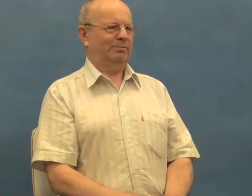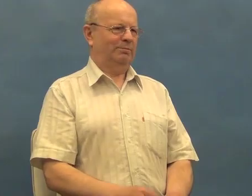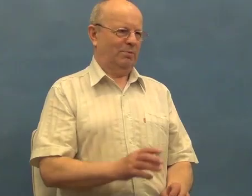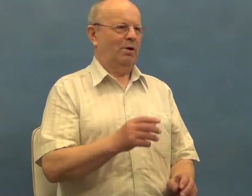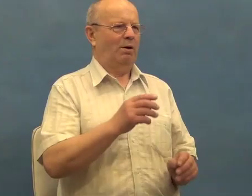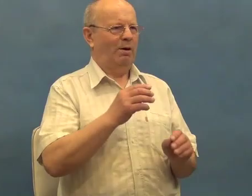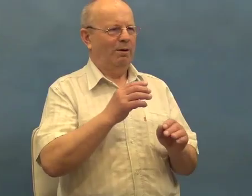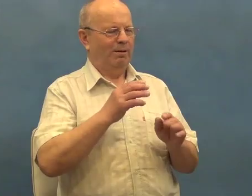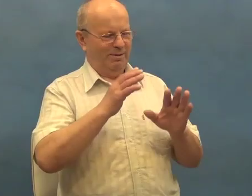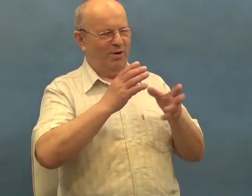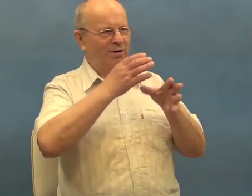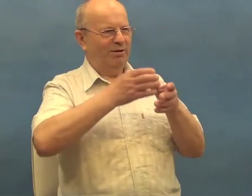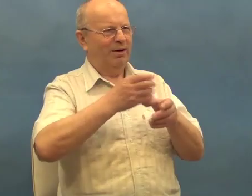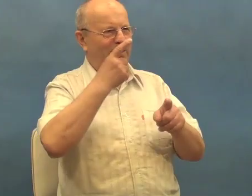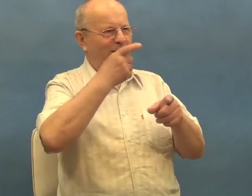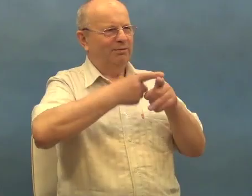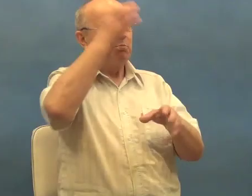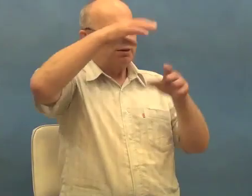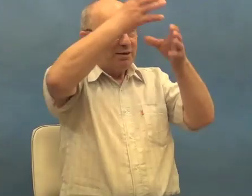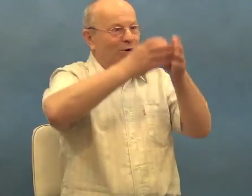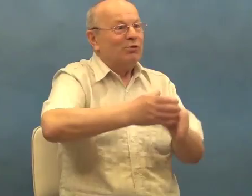Metalowa rura, rynna.